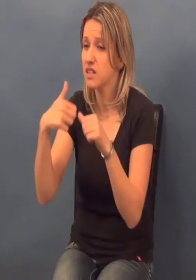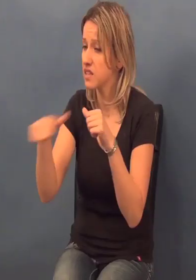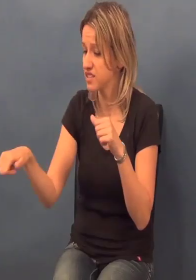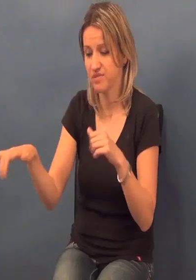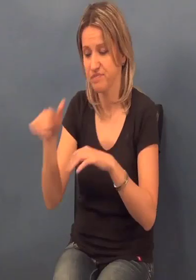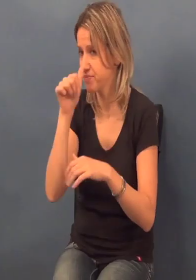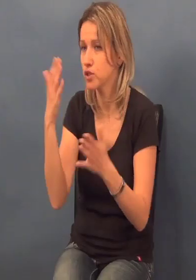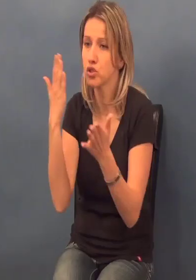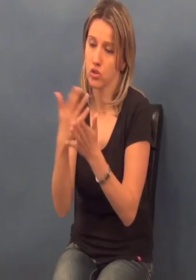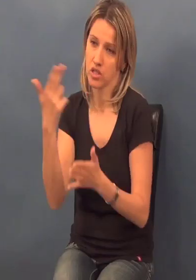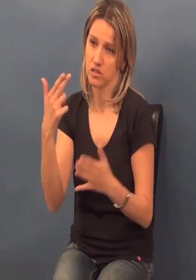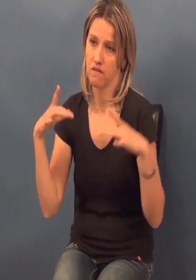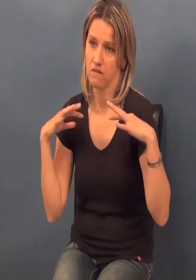Ten tydzień nie mogę, tylko w niedzielę.